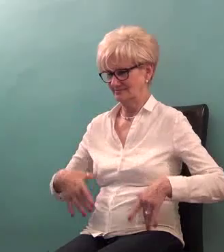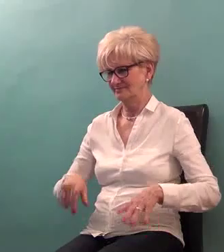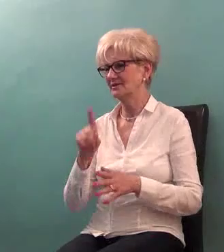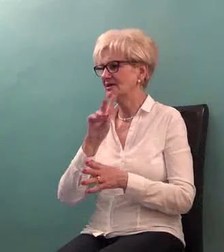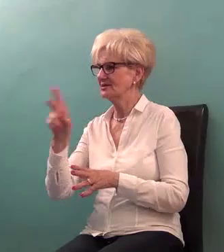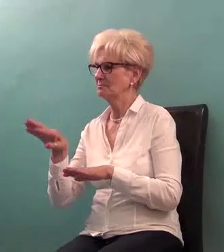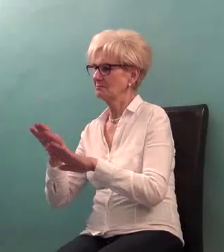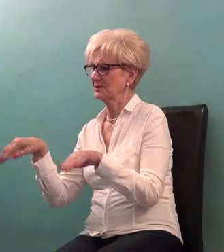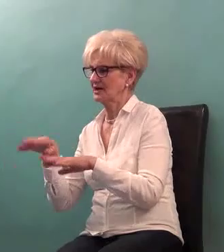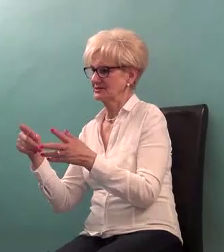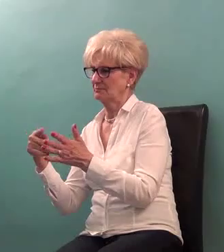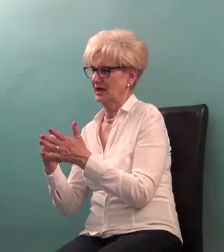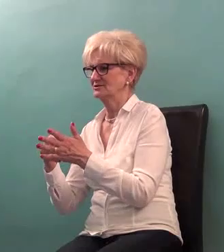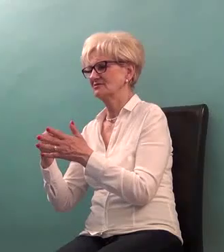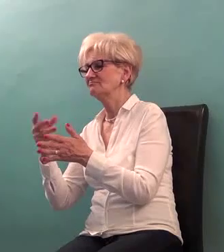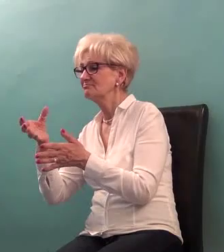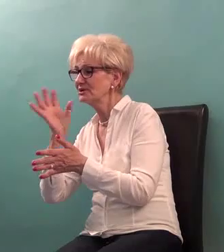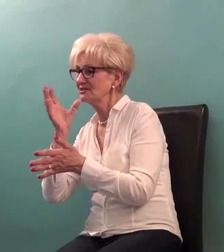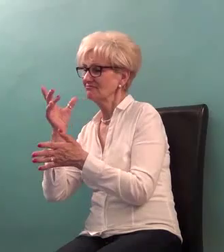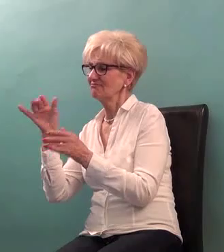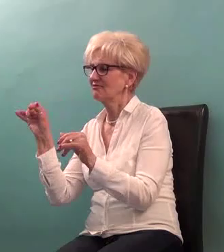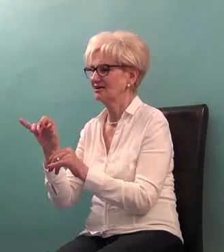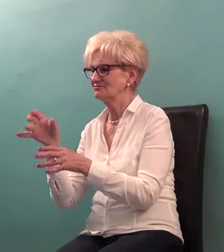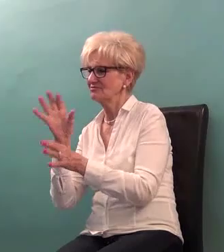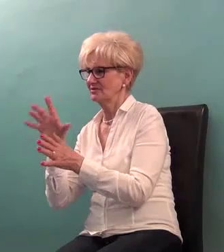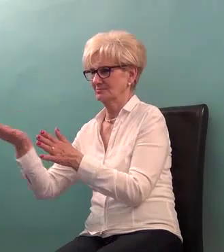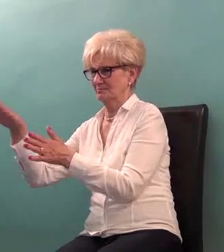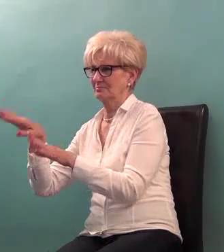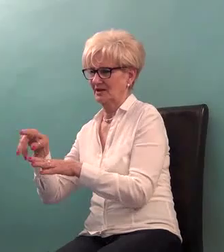Jak na basenie albo w restauracji blisko basenu, to można.